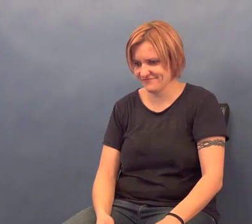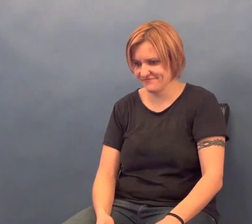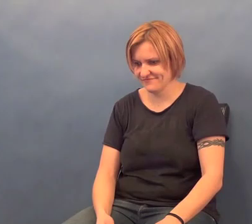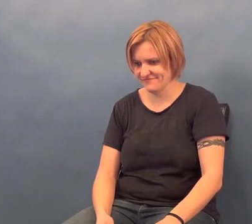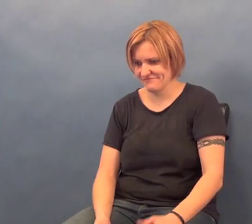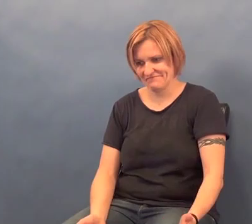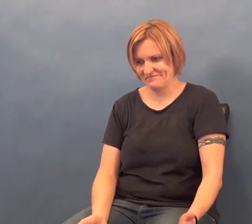Nie wiem.